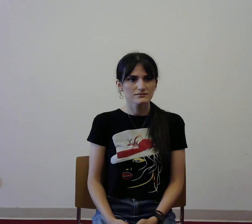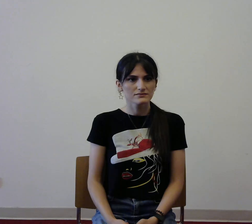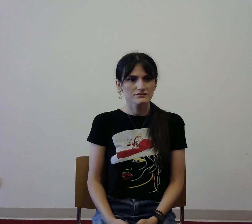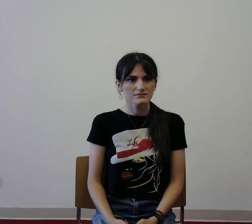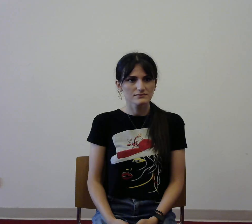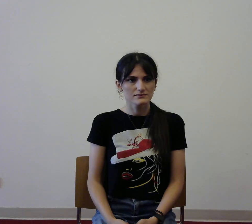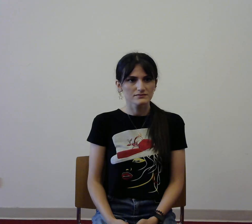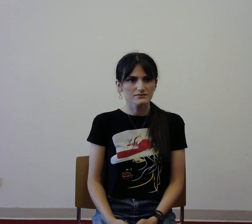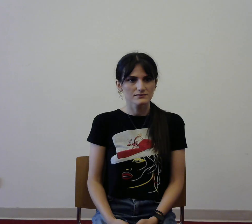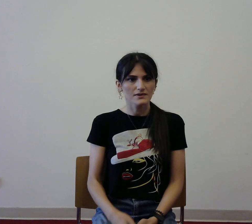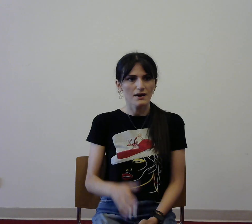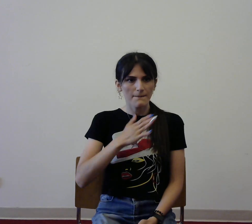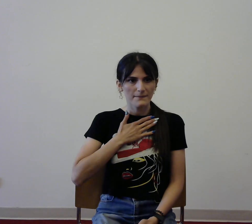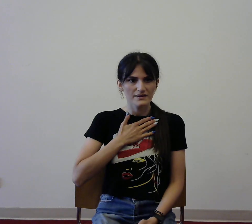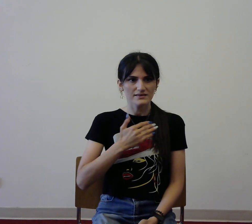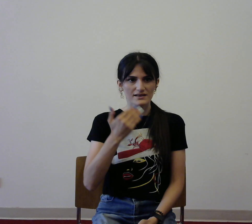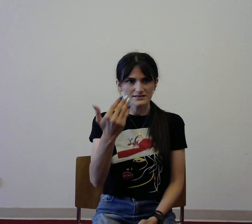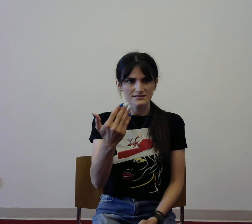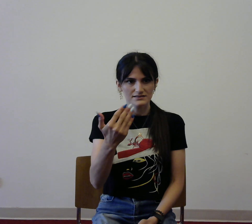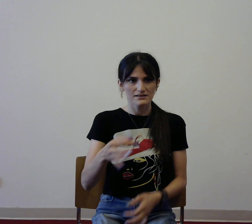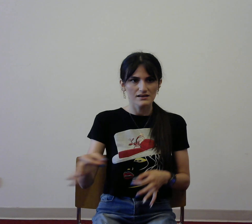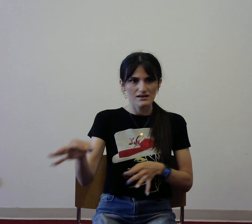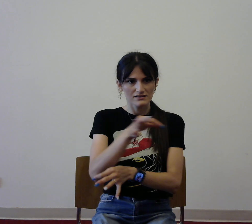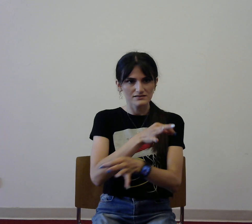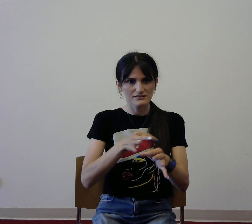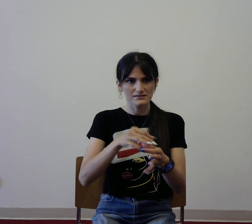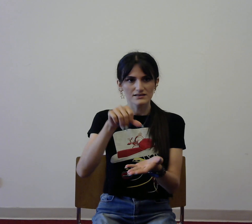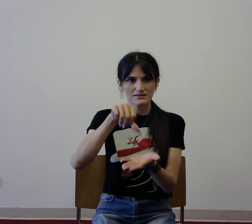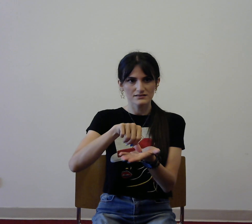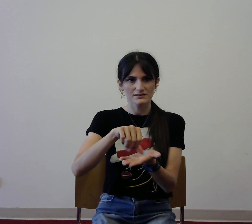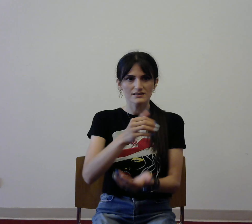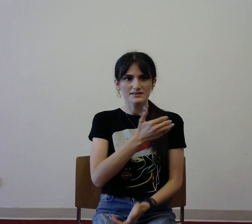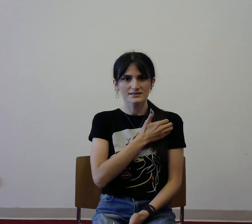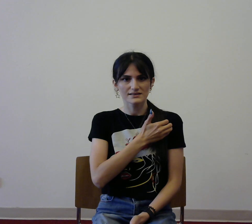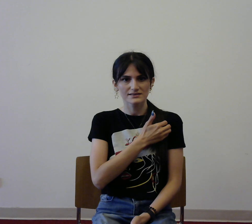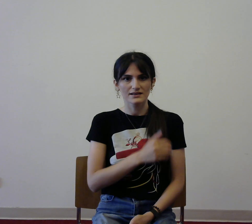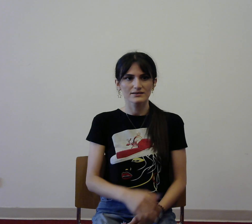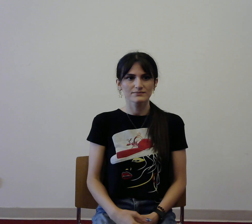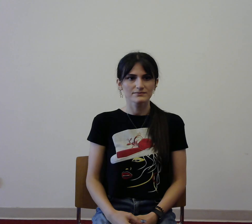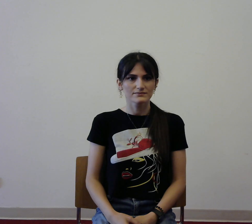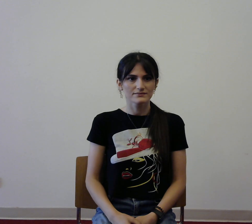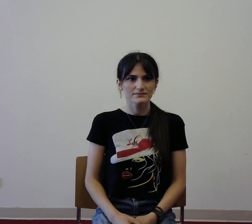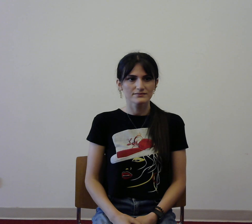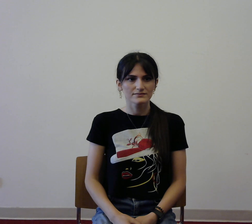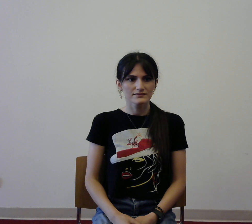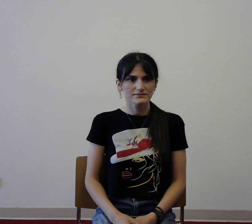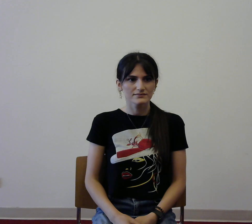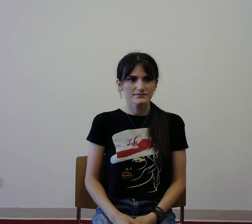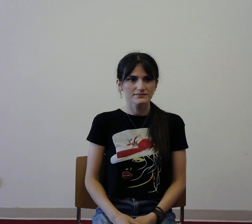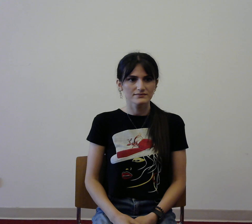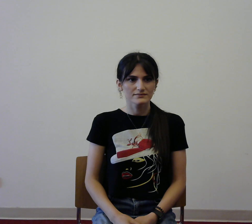Mən sizin layihədə iştirak etmək istərdim